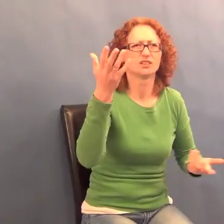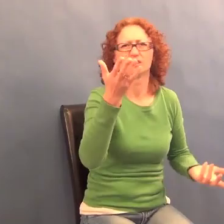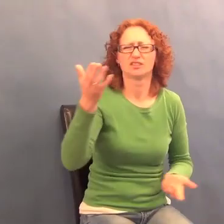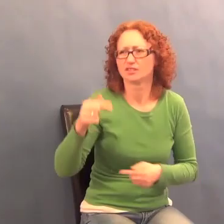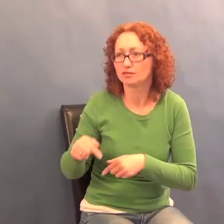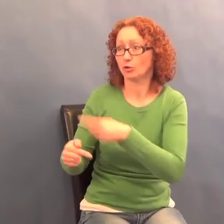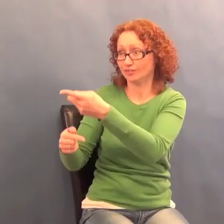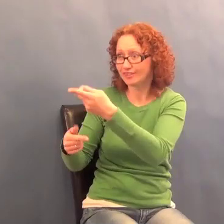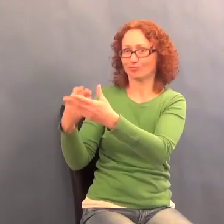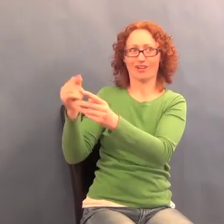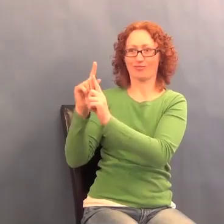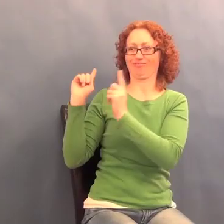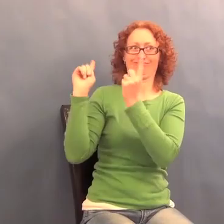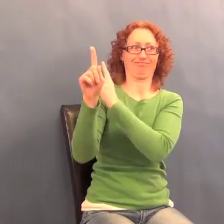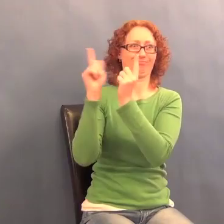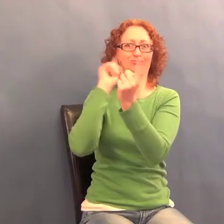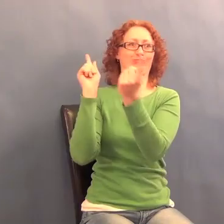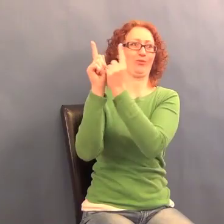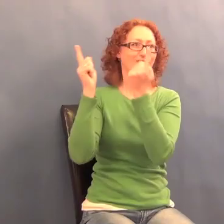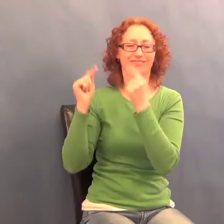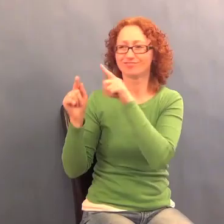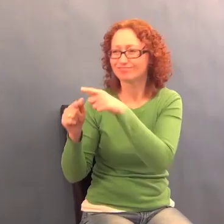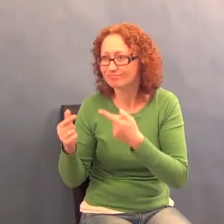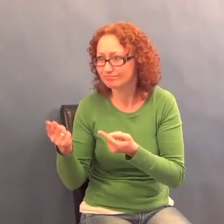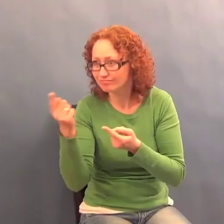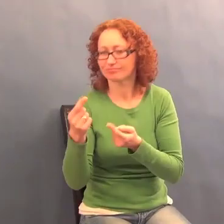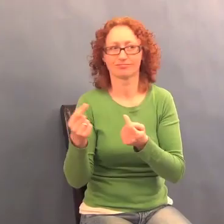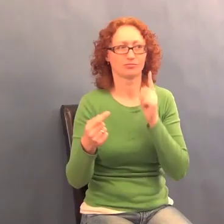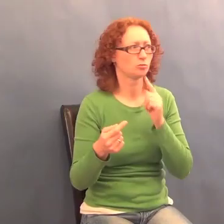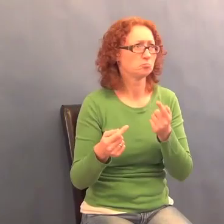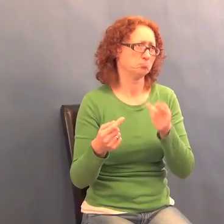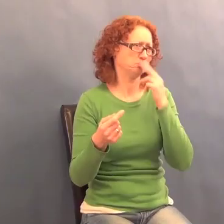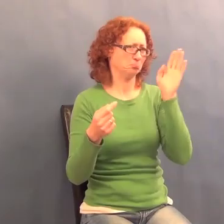Akurat babcia spotkała Chaplina i chciała wykorzystać go do wymiany szyby i on się zgodził.